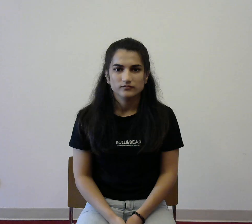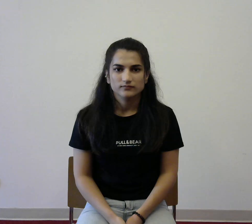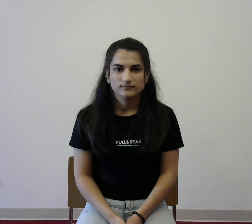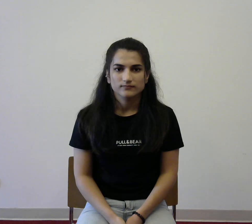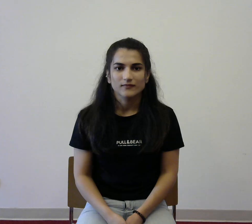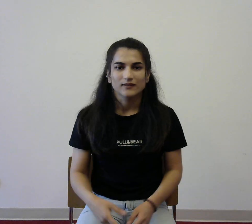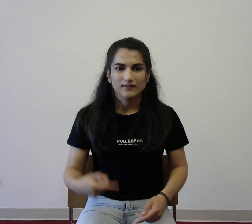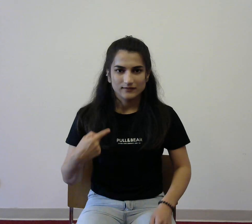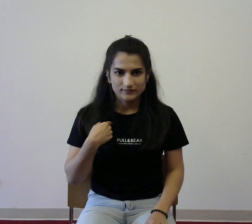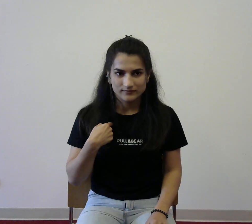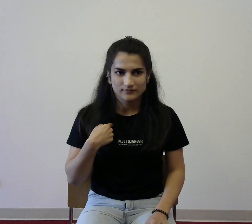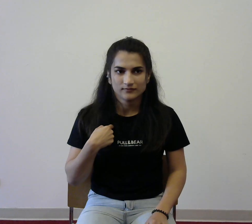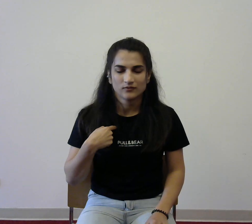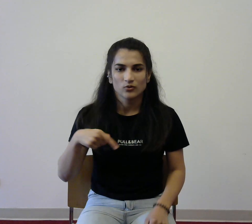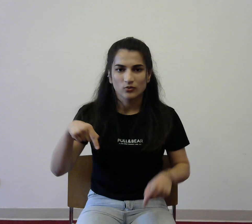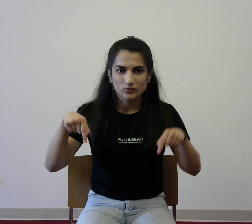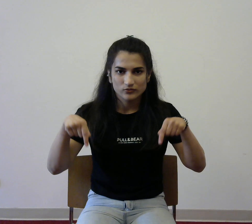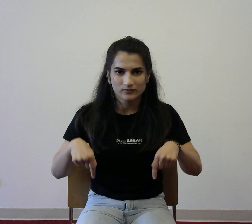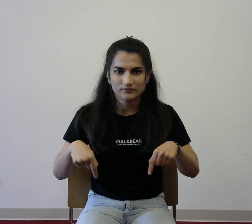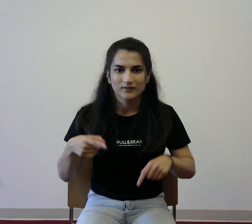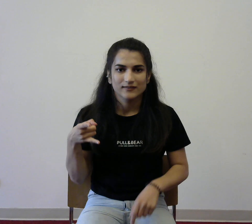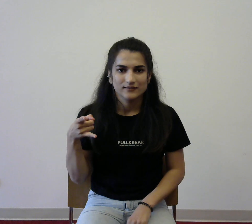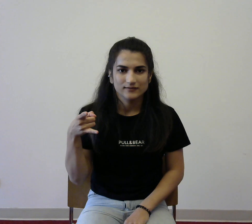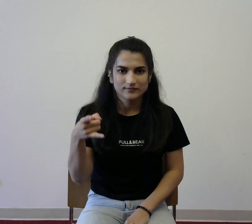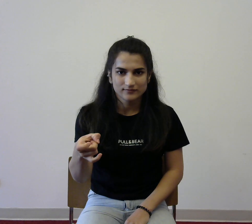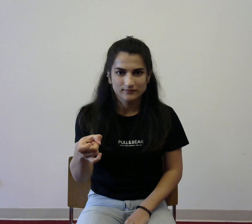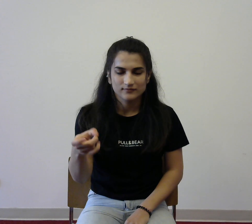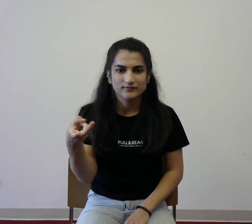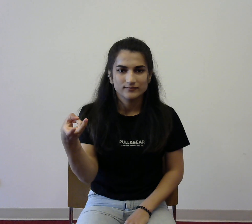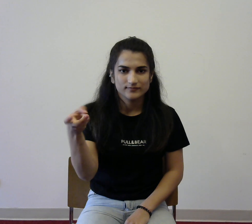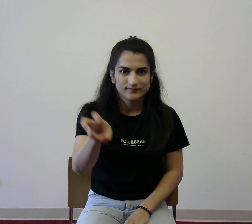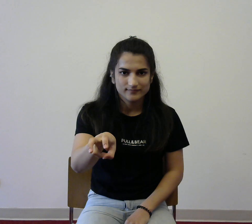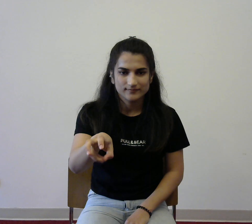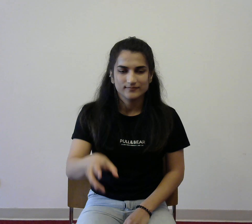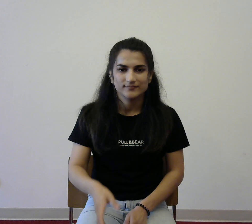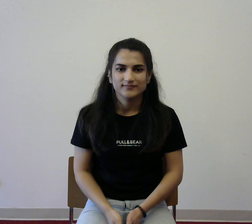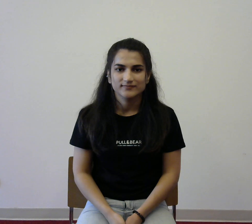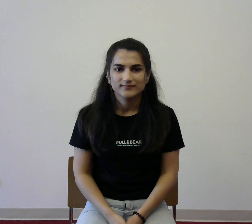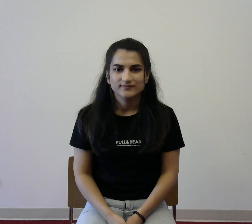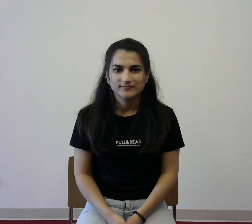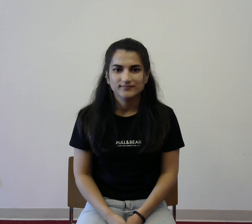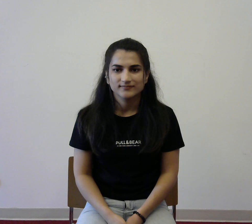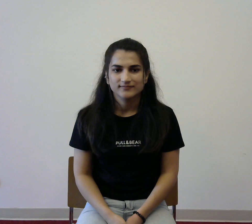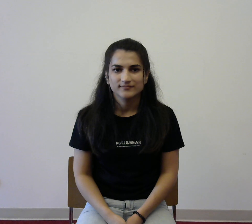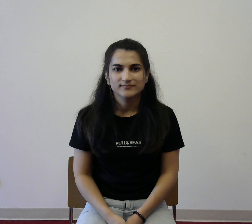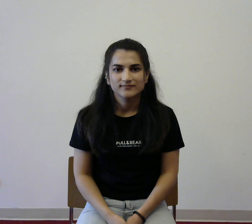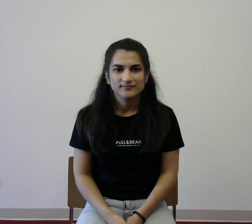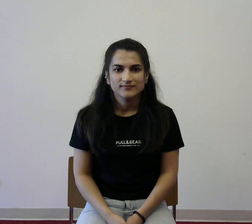Mən bura taksidə gəldim